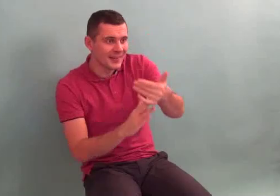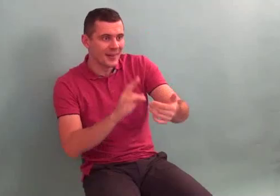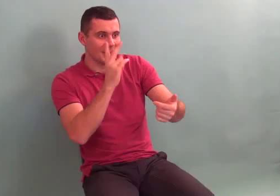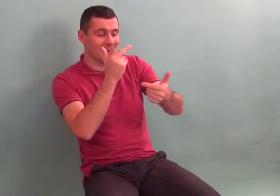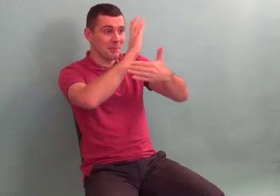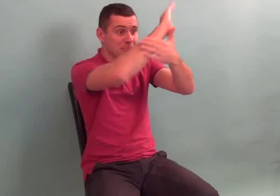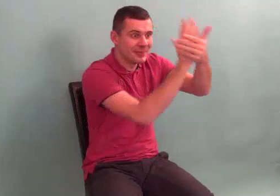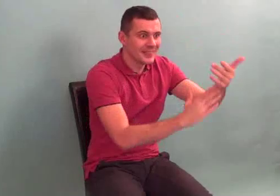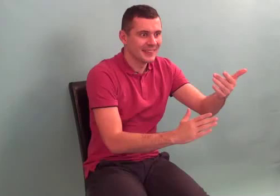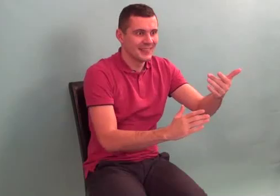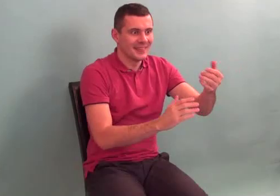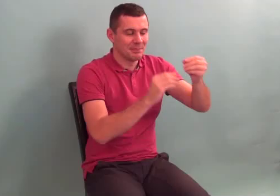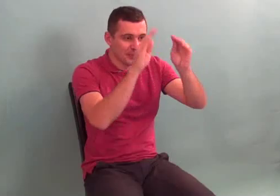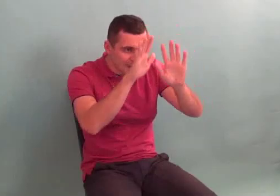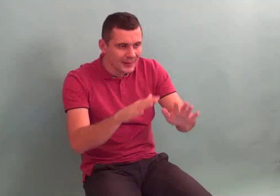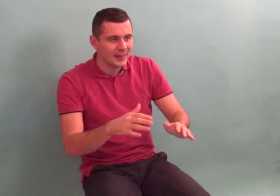Druga pęka, rozsypuje się.